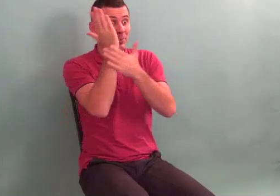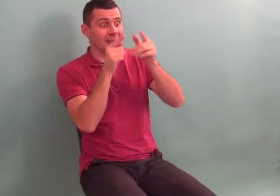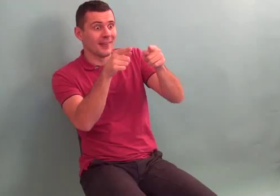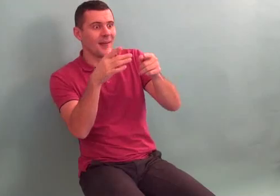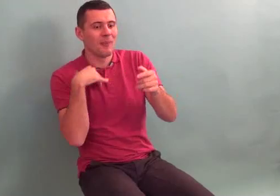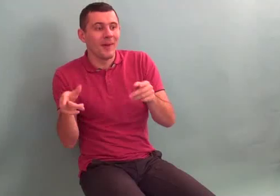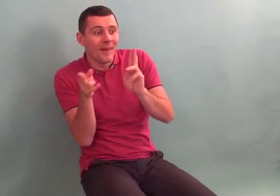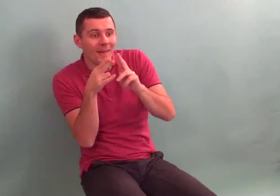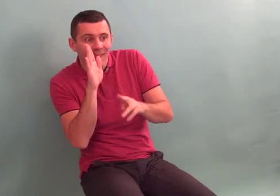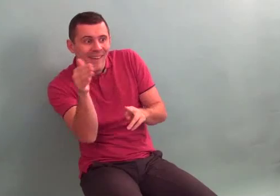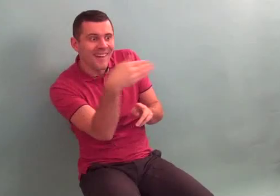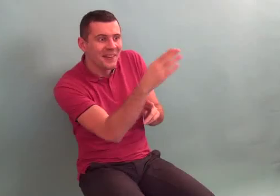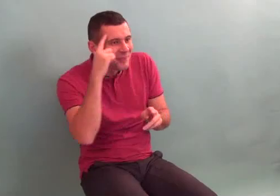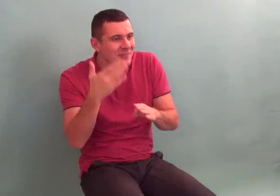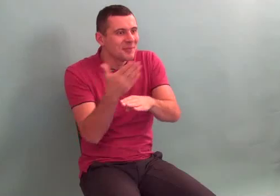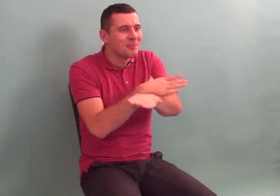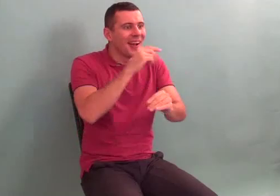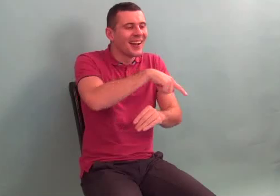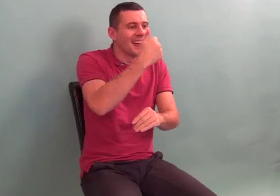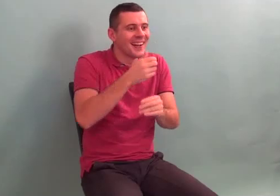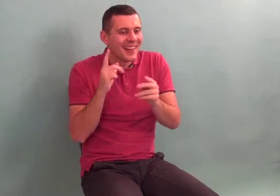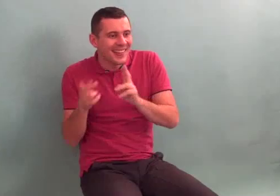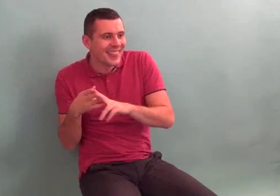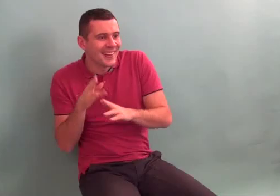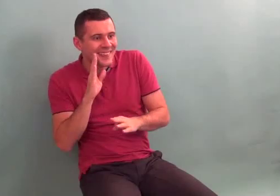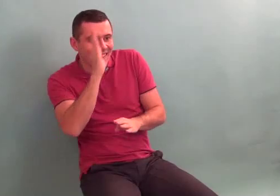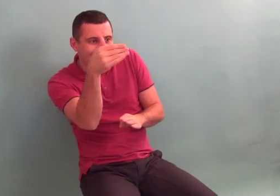Pamiętasz... na początku filmu obaj umówili się w jakich kierunkach pójdą.